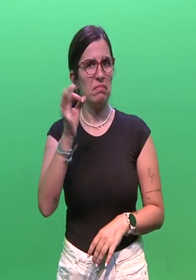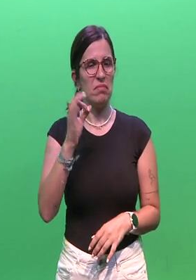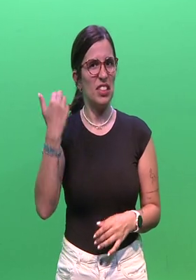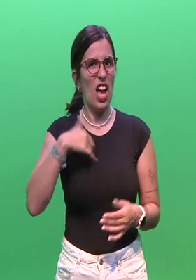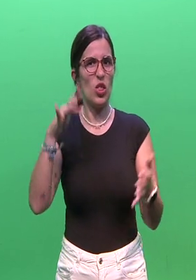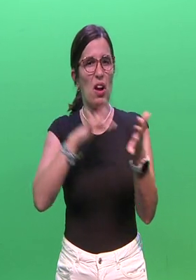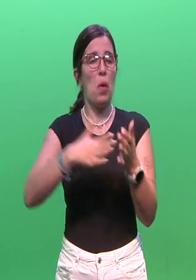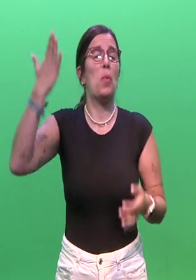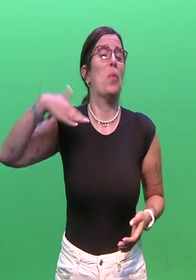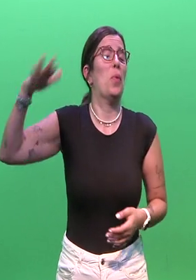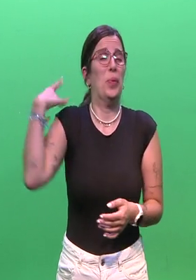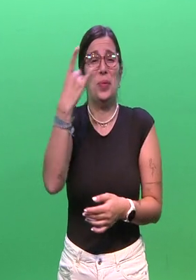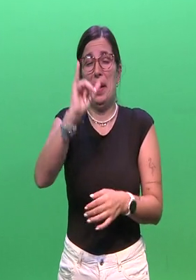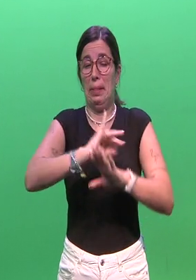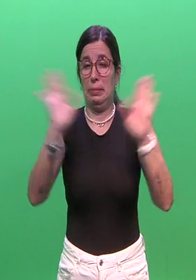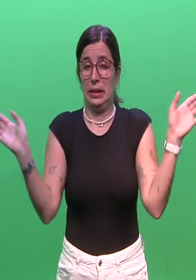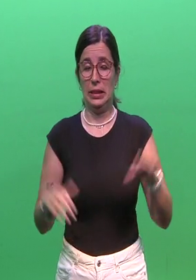Sí, fa molt de temps em va passar una vegada i ja està.